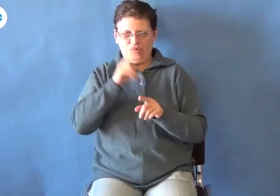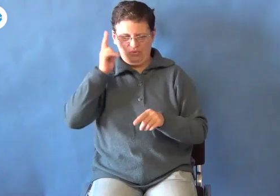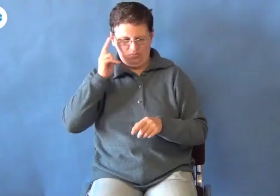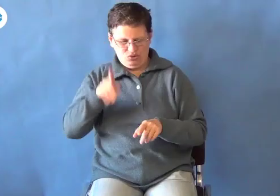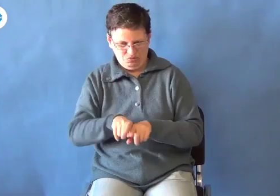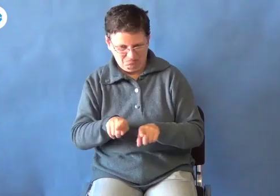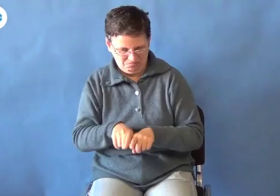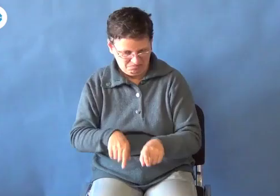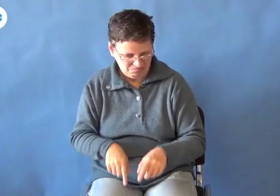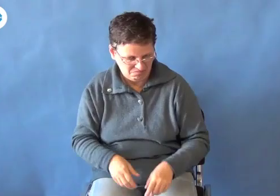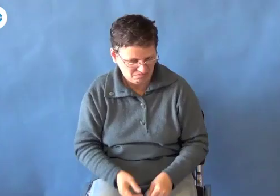...jak za komuny.